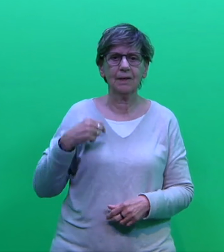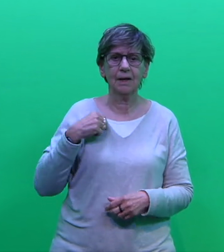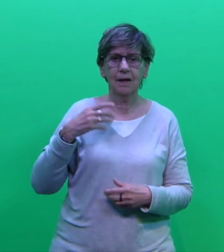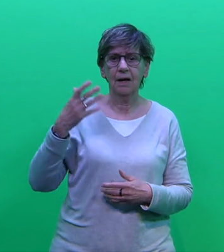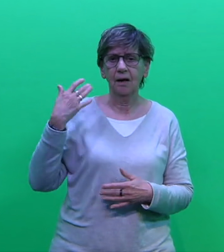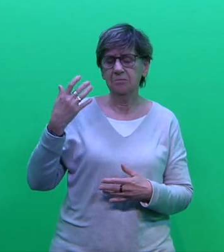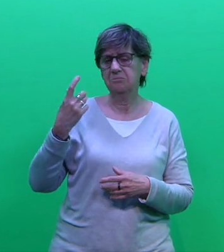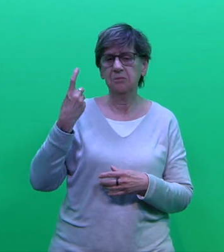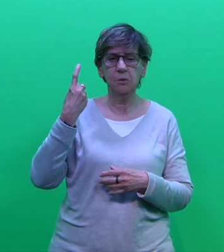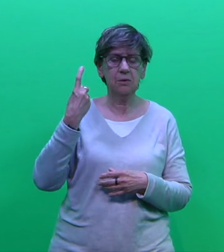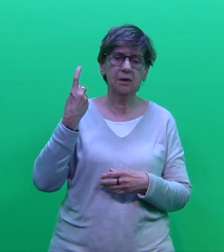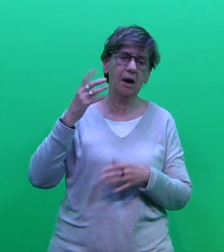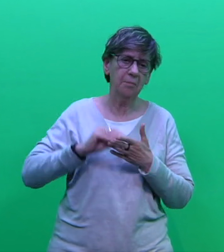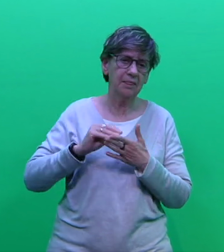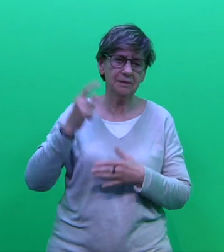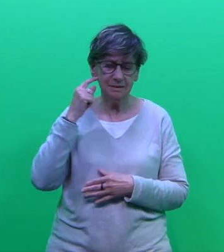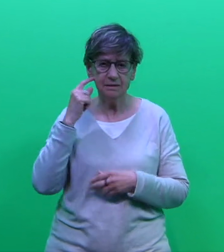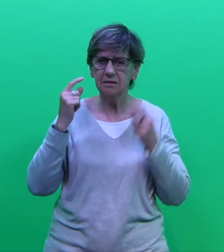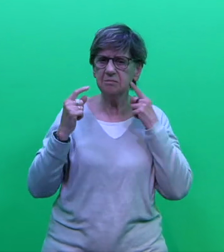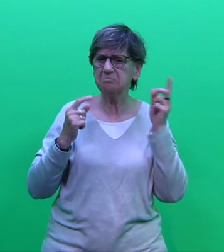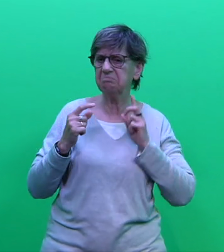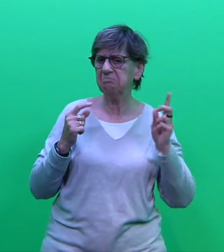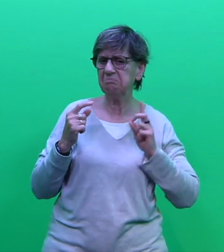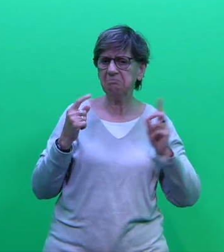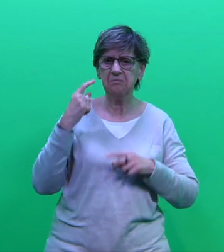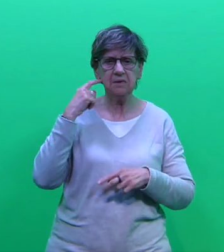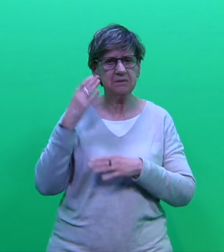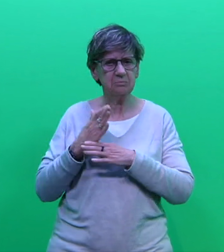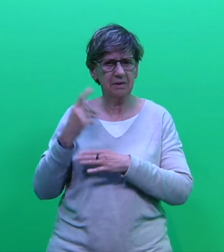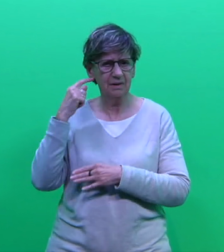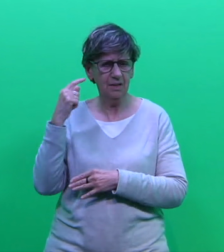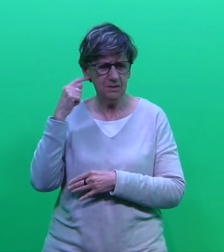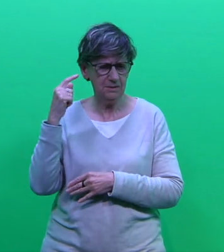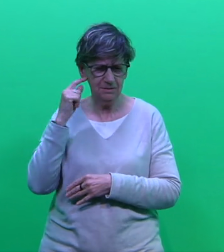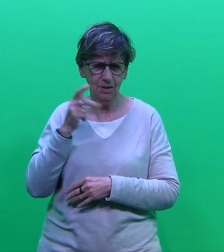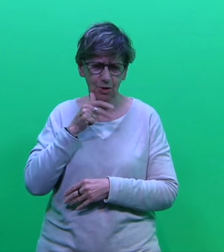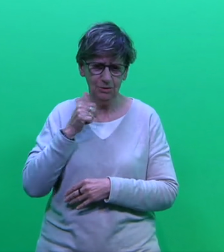Abans de vegades em feia mal una orella, la dreta, l'esquerra no, sempre em feia la dreta.